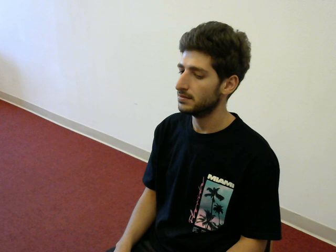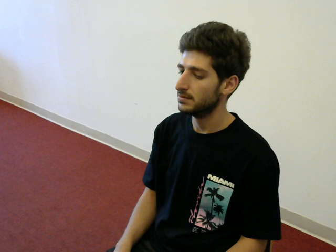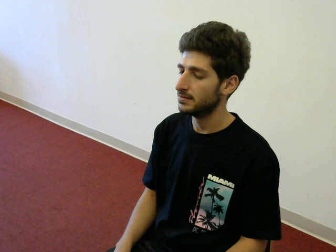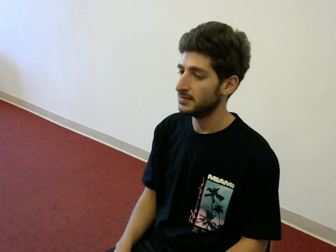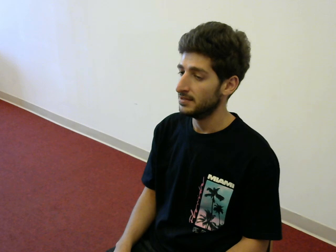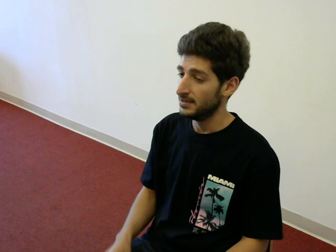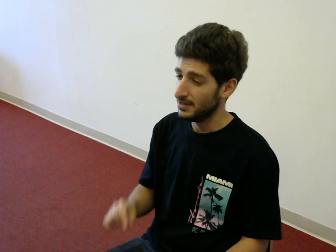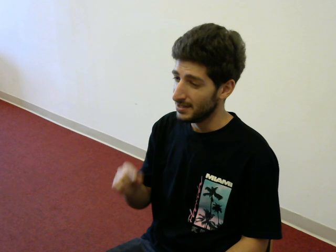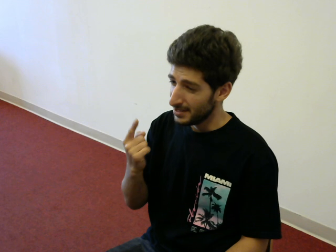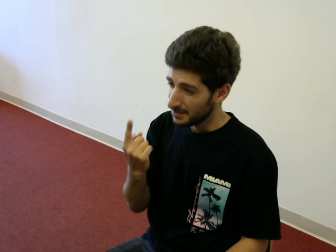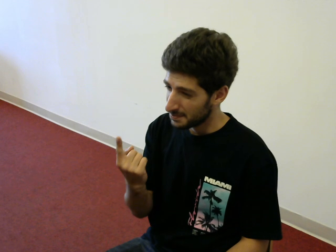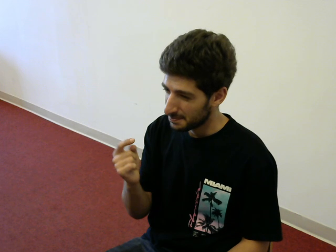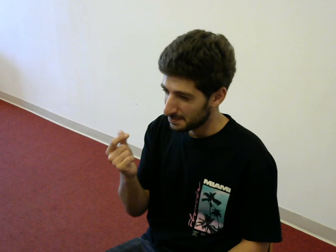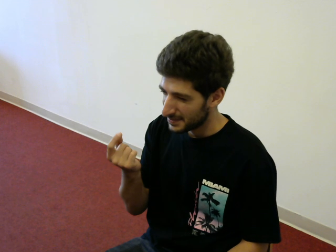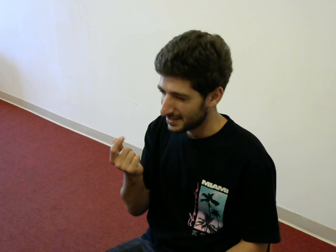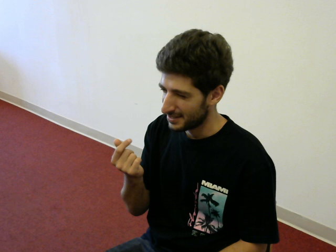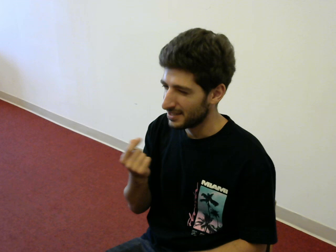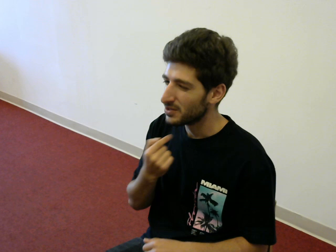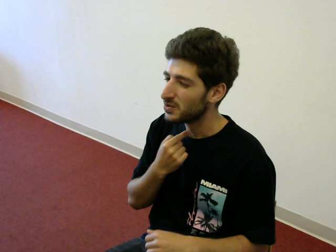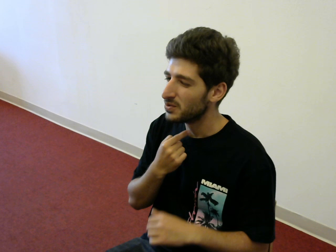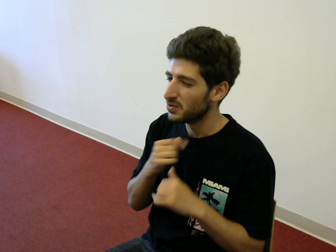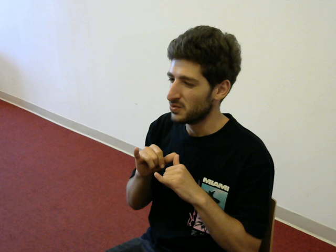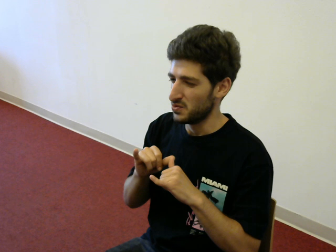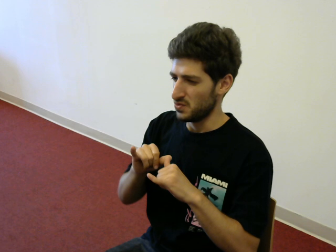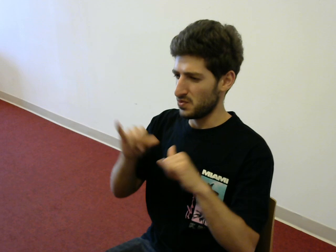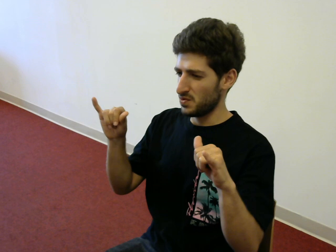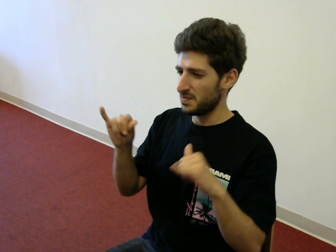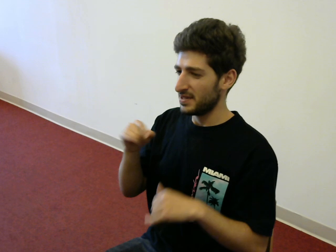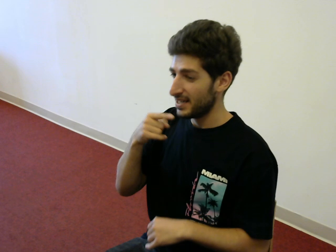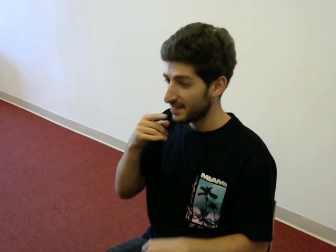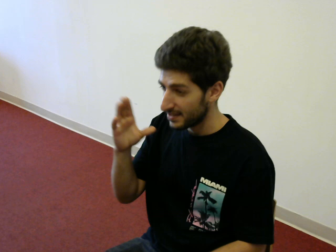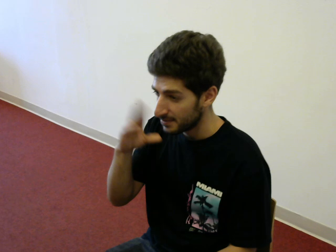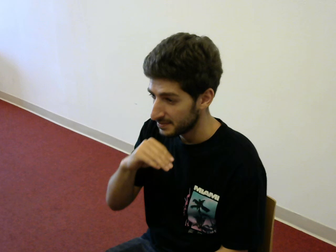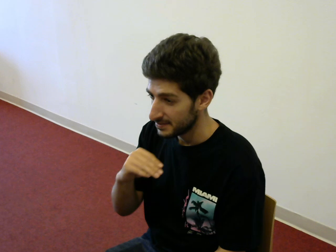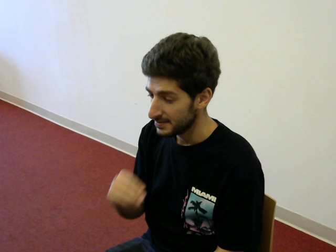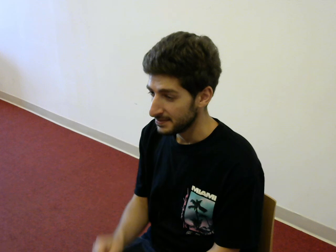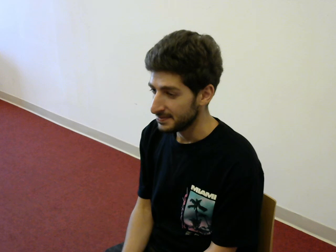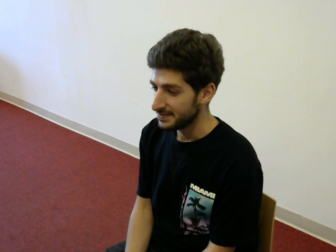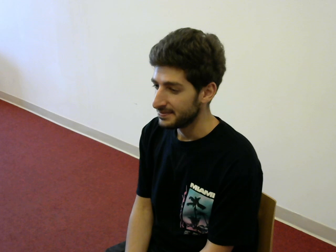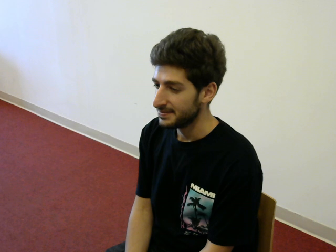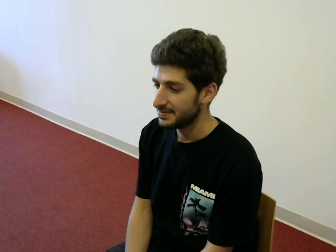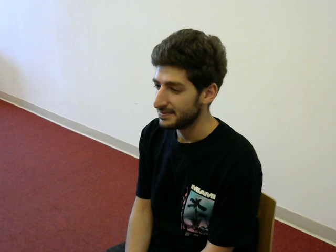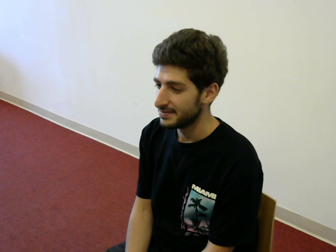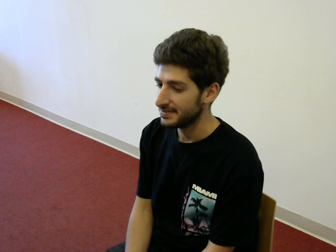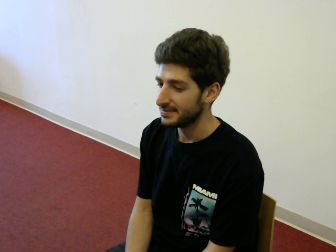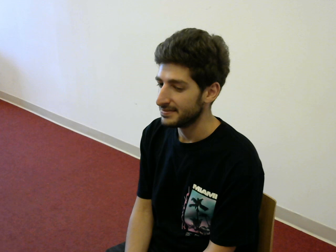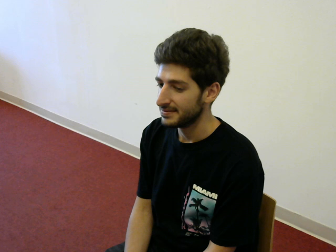Bir az ucadan deyə bilərsinizmi?